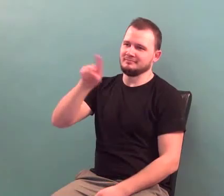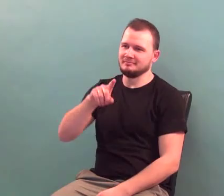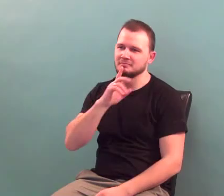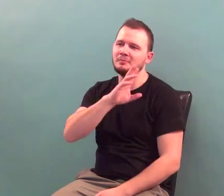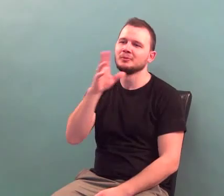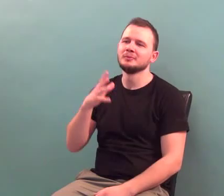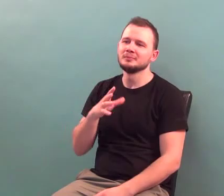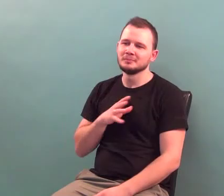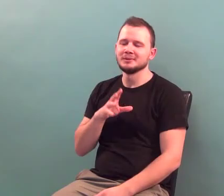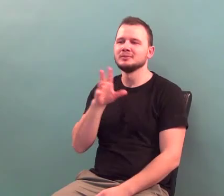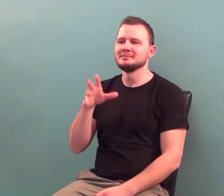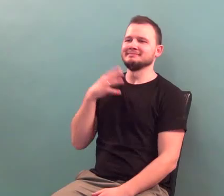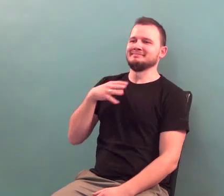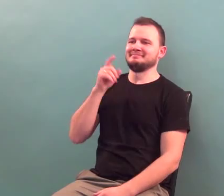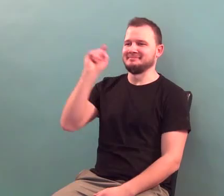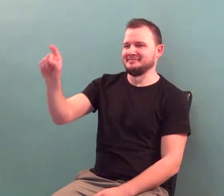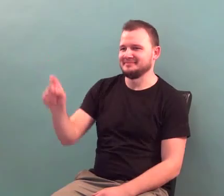Inni kierowcy się denerwowali i sprzeciwiali.